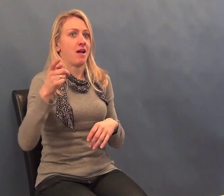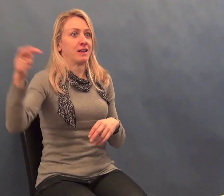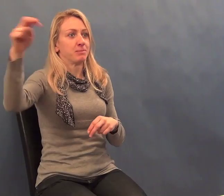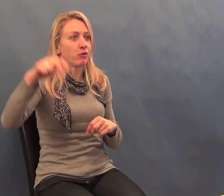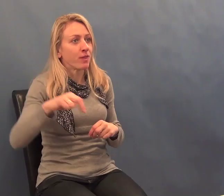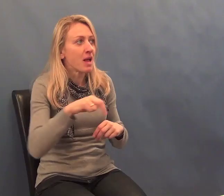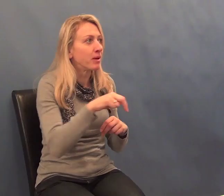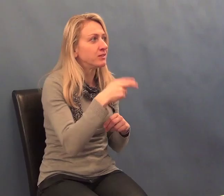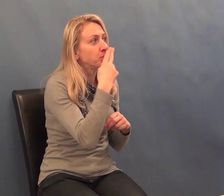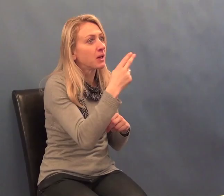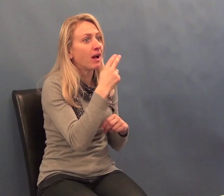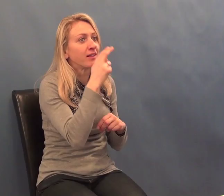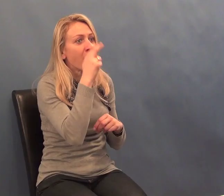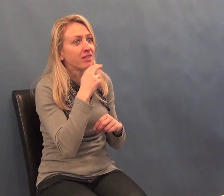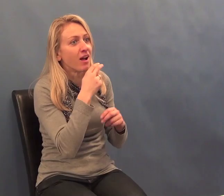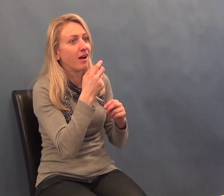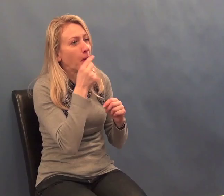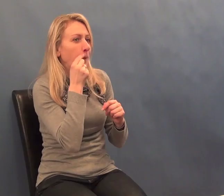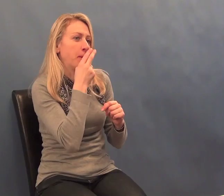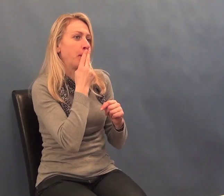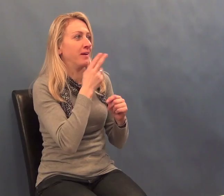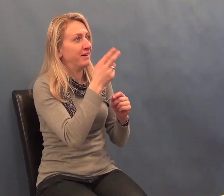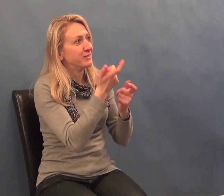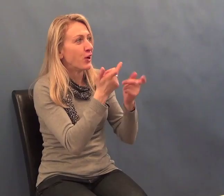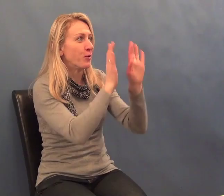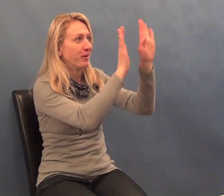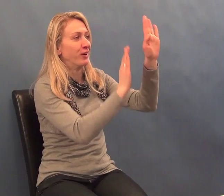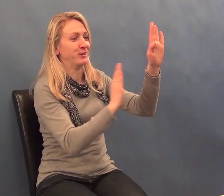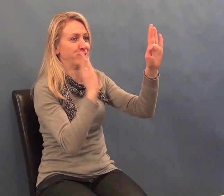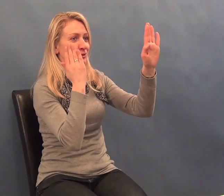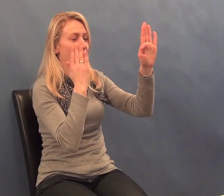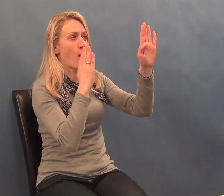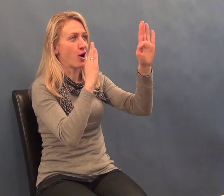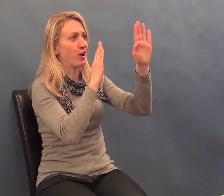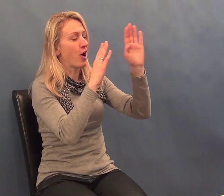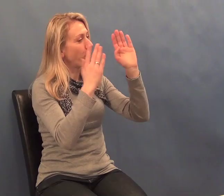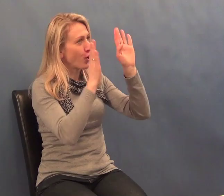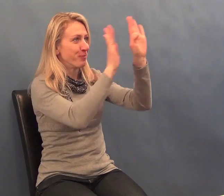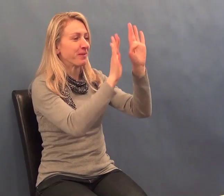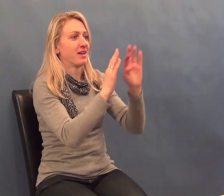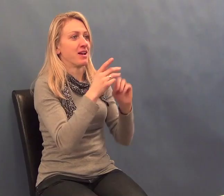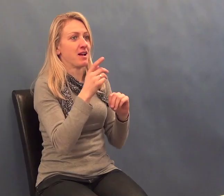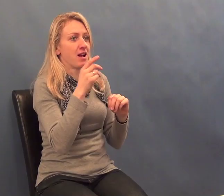Wraca z powrotem i widzi, że Charlie Chaplin coś robi, wstawiając szkło w okno.